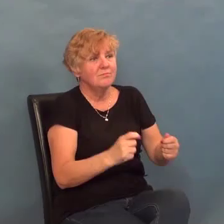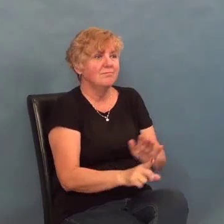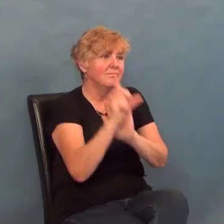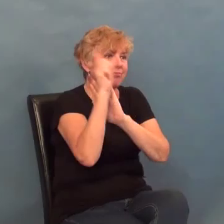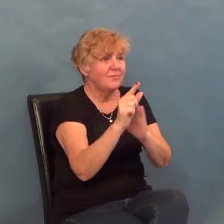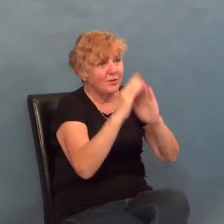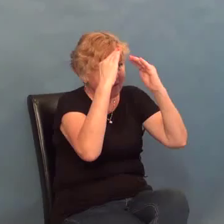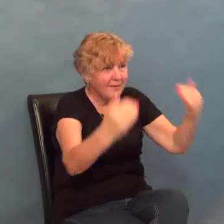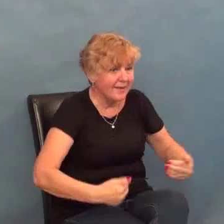Całą noc do rana w sobotę.